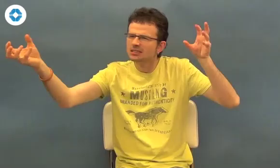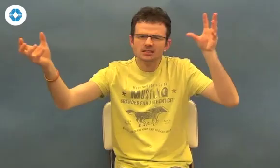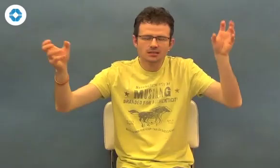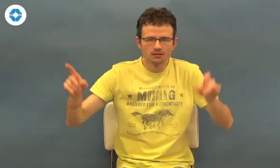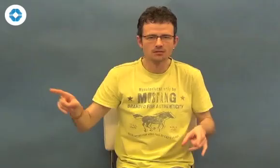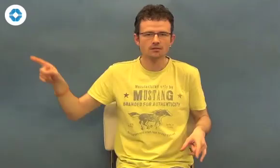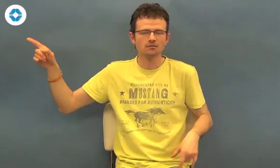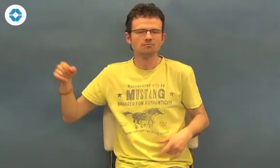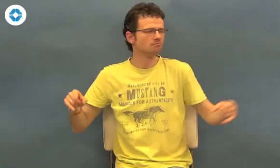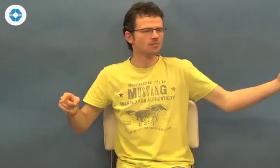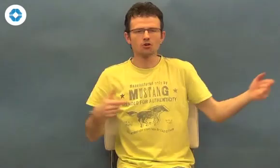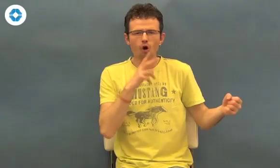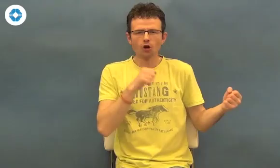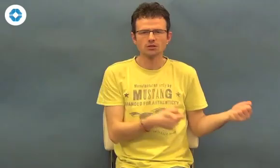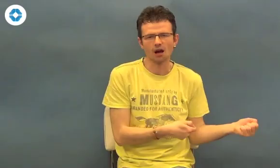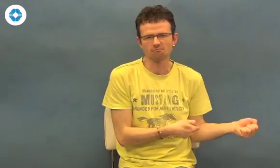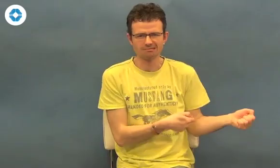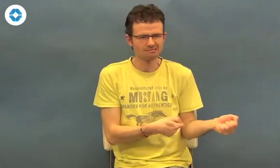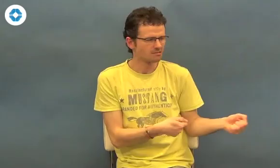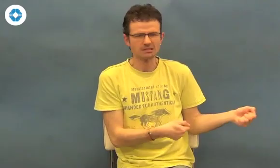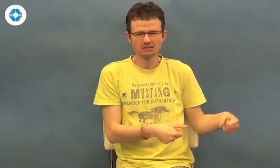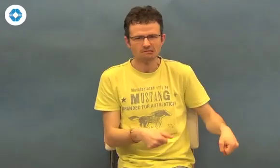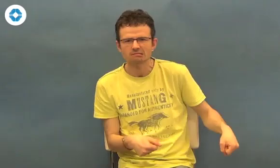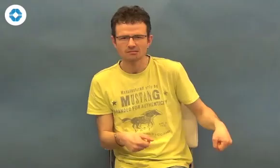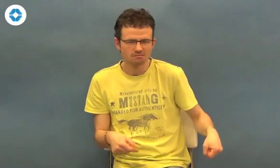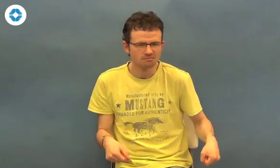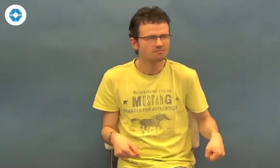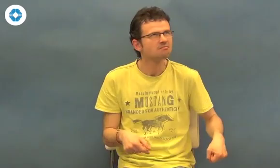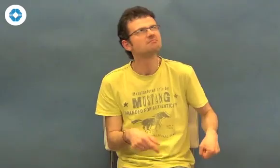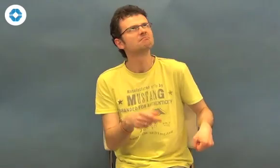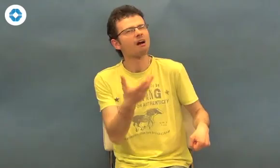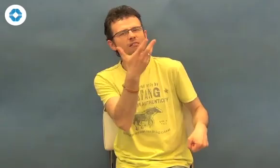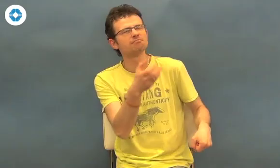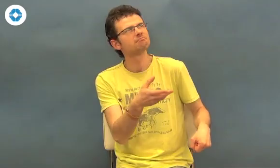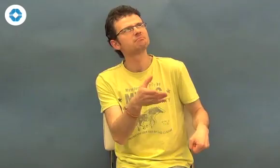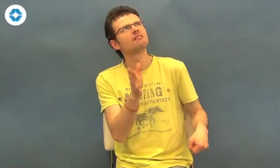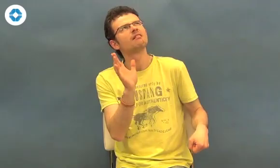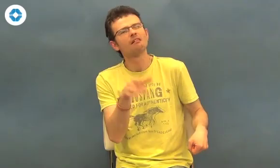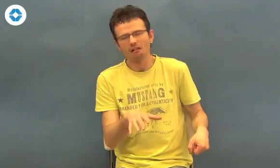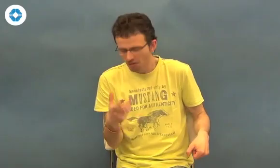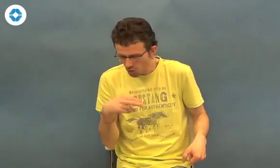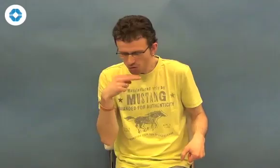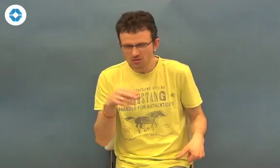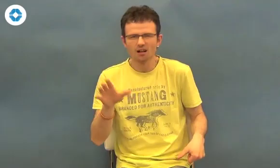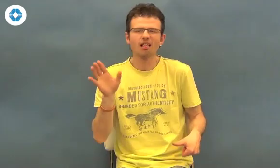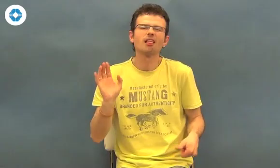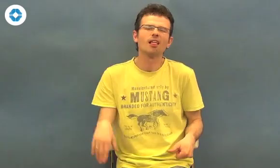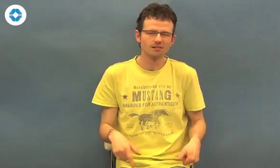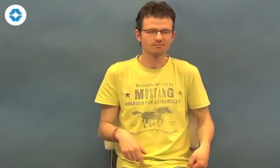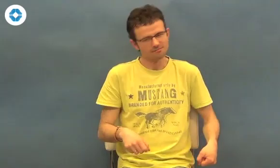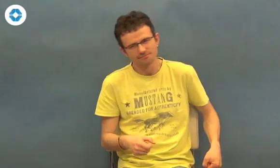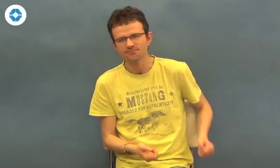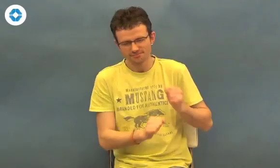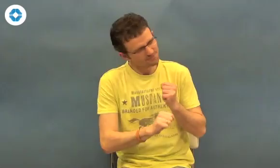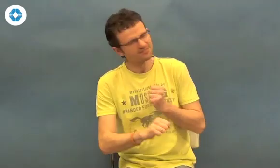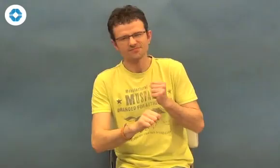Ktoś ciągnął kozę, spojrzał w górę i zobaczył, że zbierane są gruszki, więc poszedł dalej.